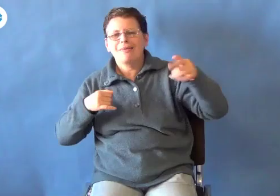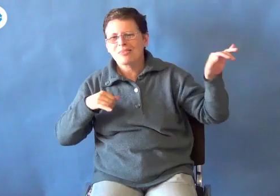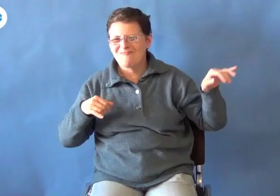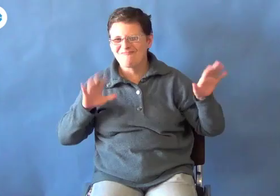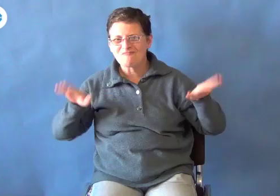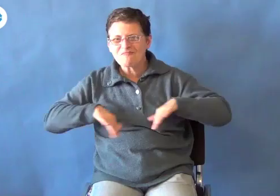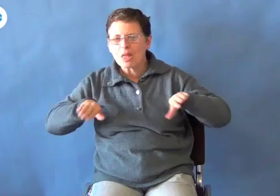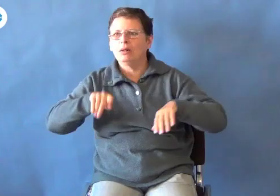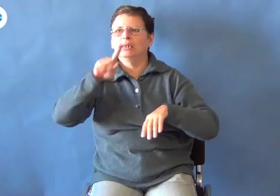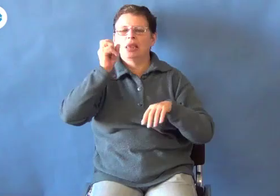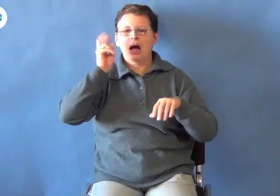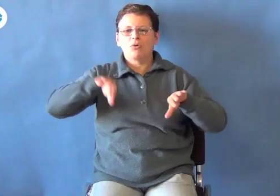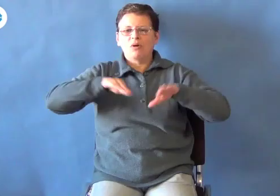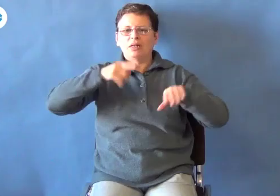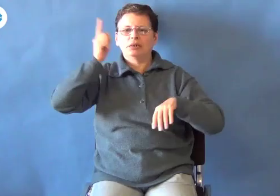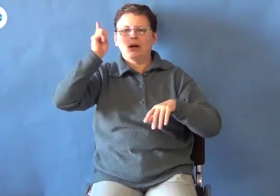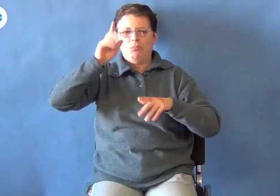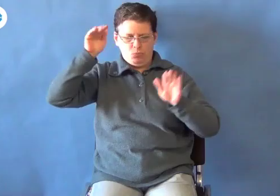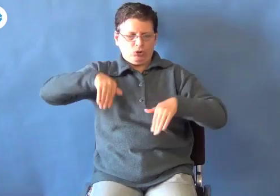Inni ludzie pływają mimo zakazu.